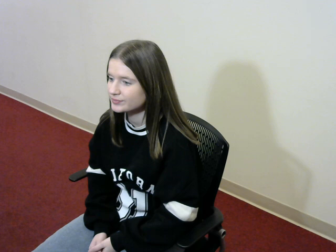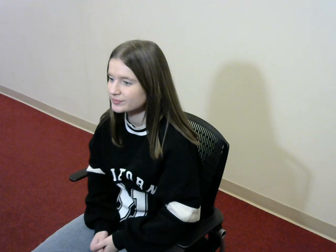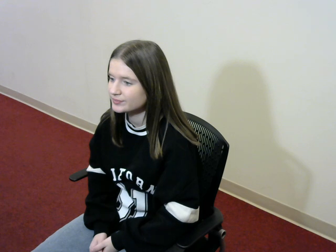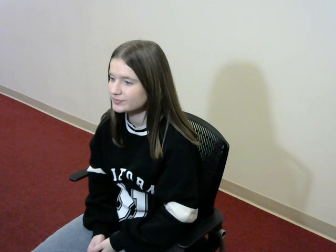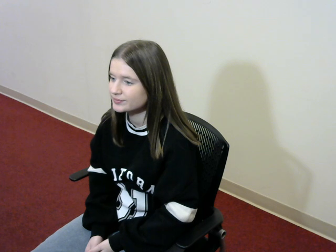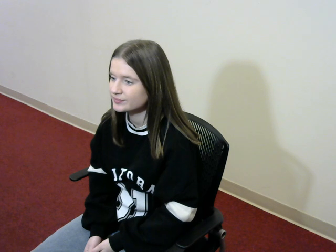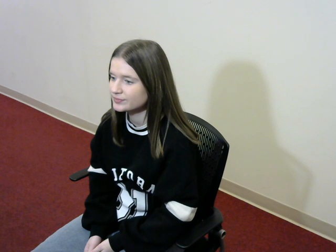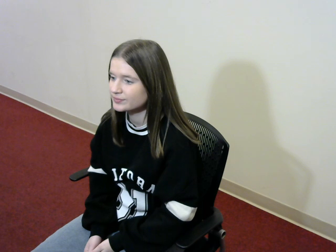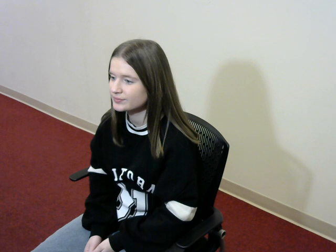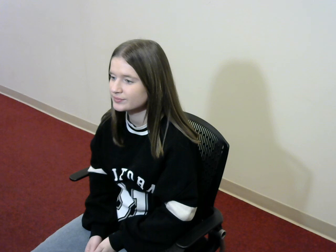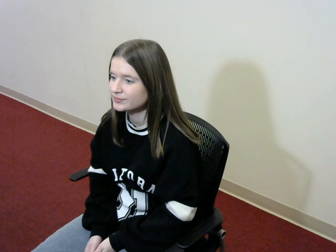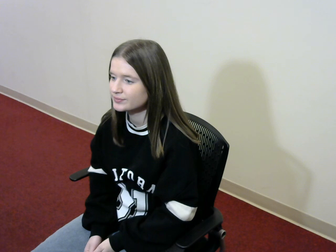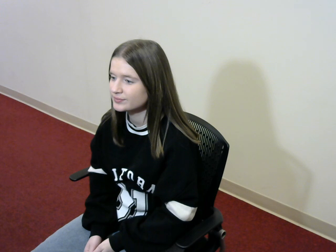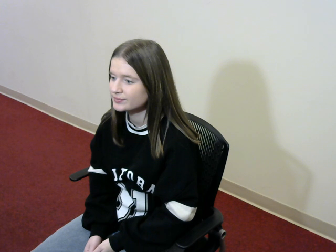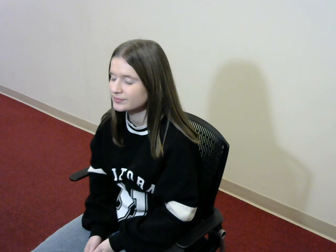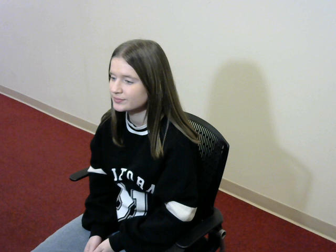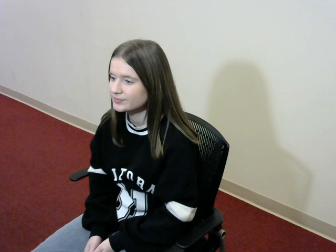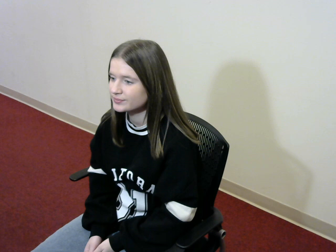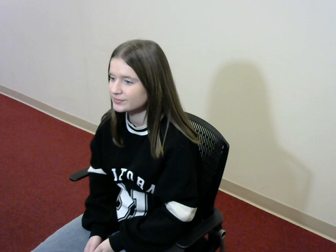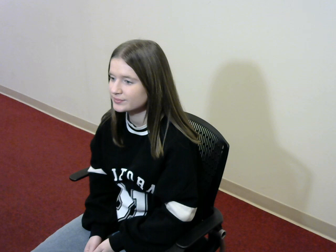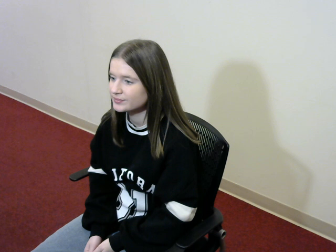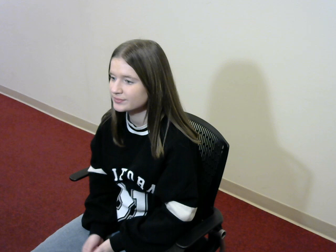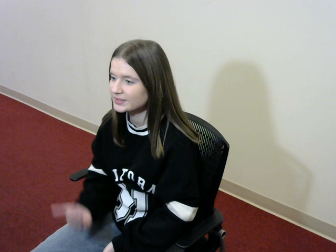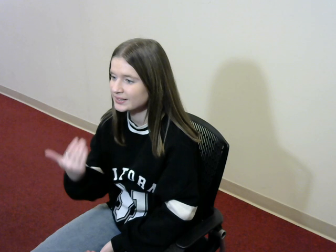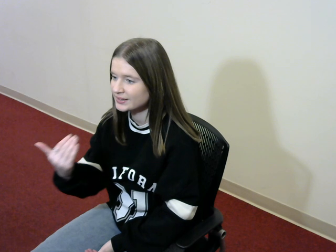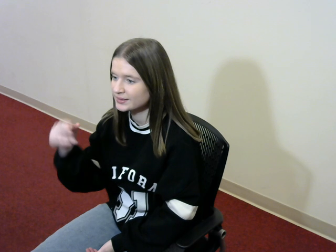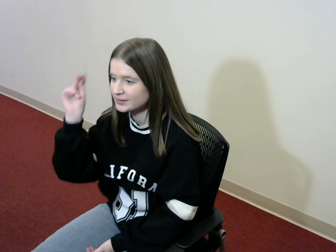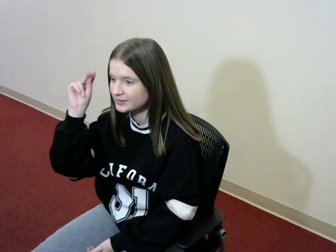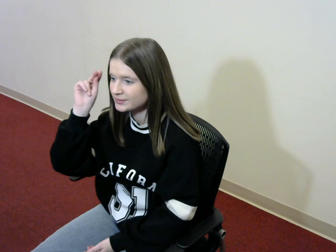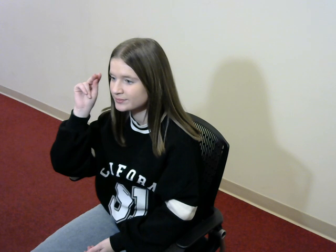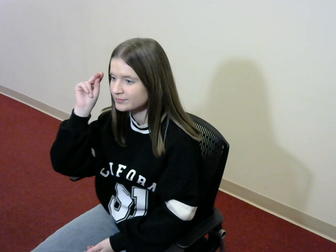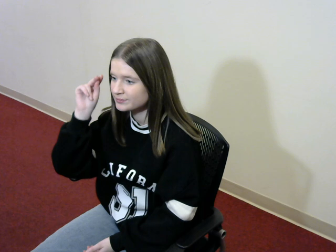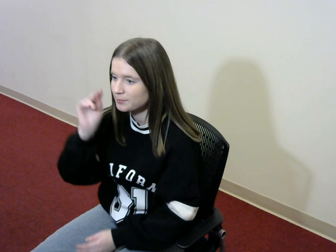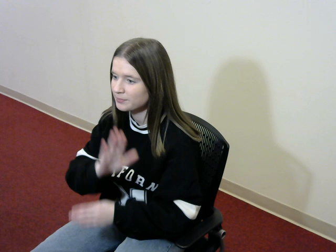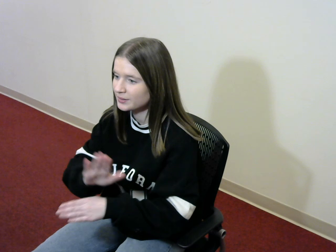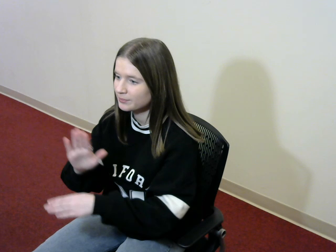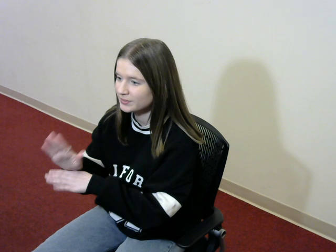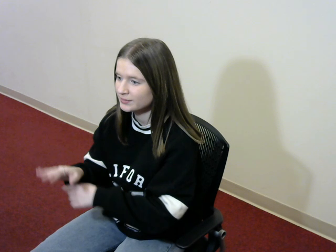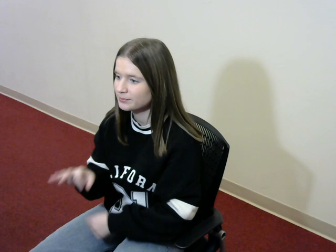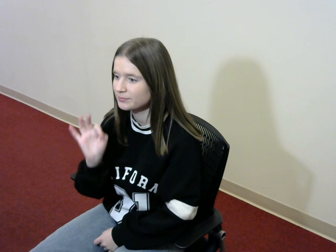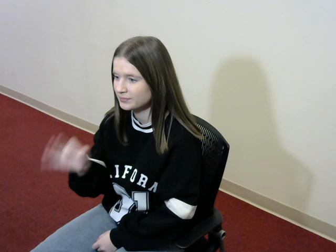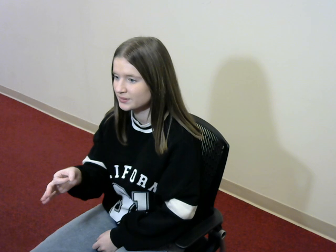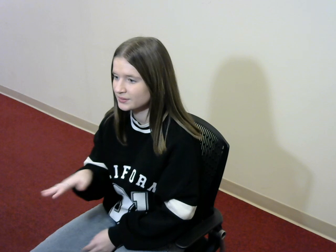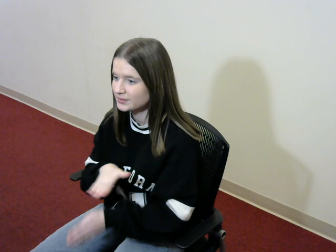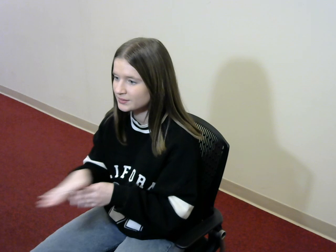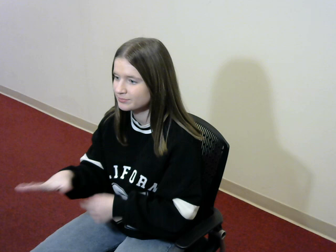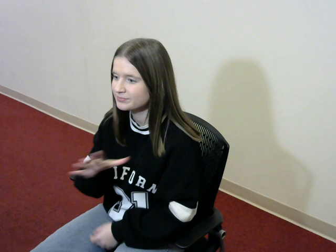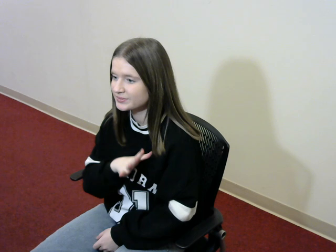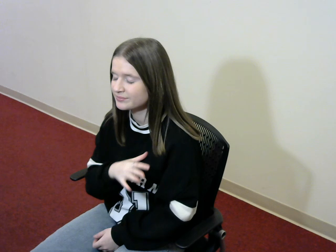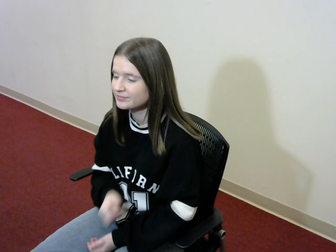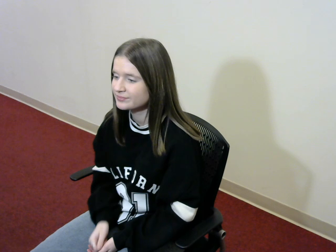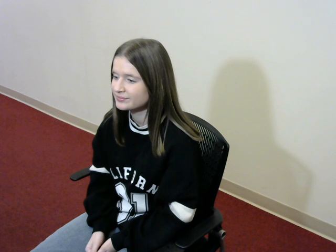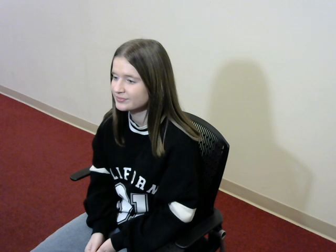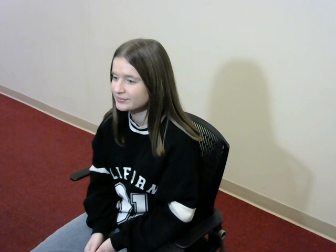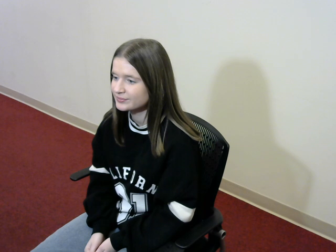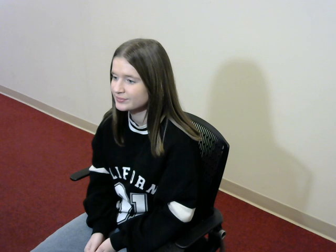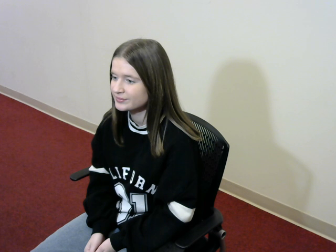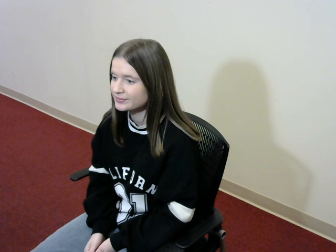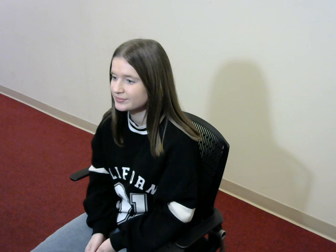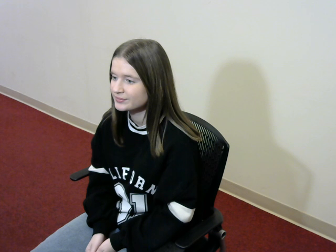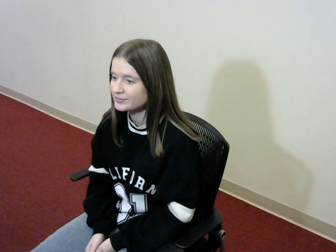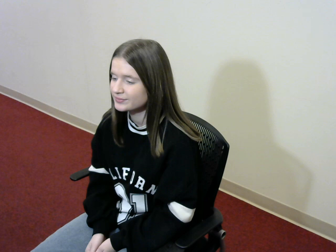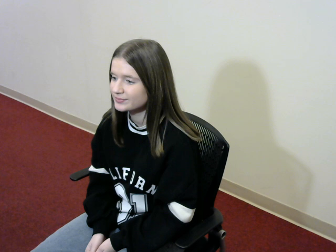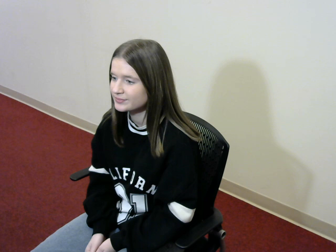Sənin şagirdin tapşırıqları düzgün yerinə yetirib